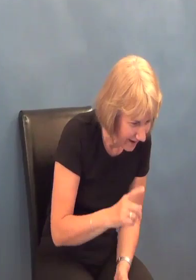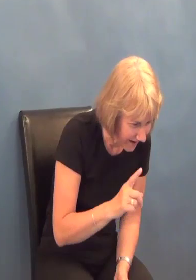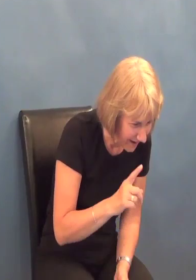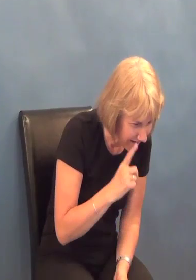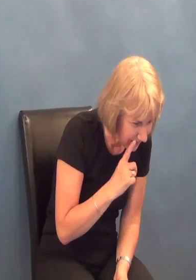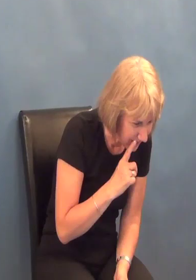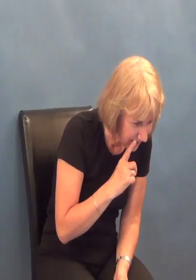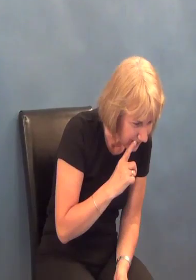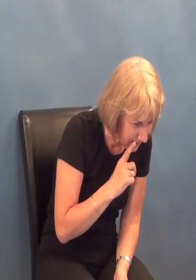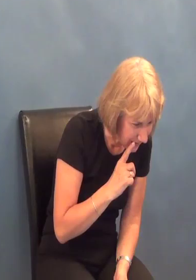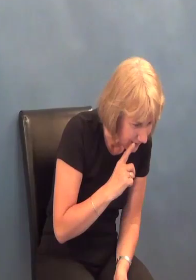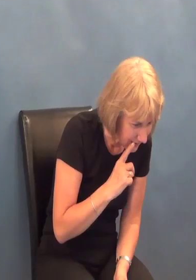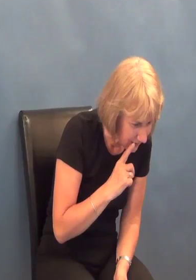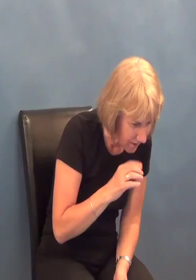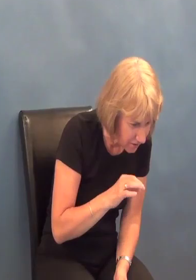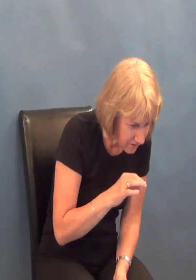Poczekaj...